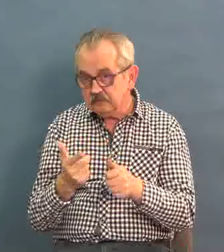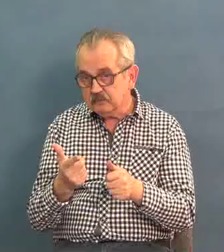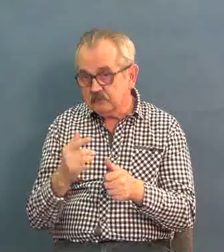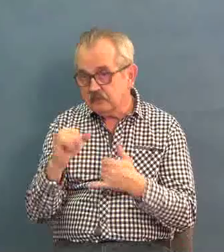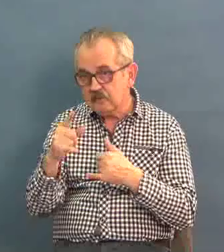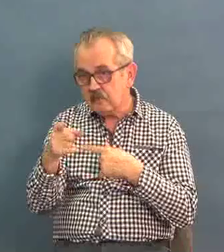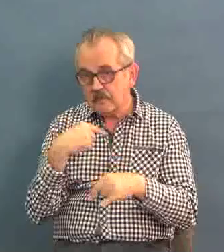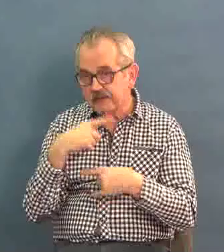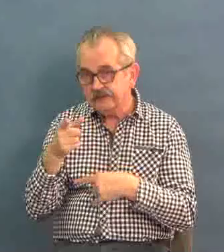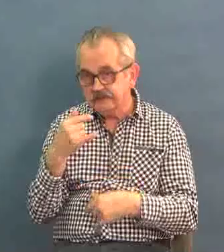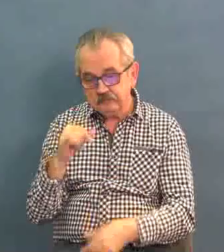Mamy inne.